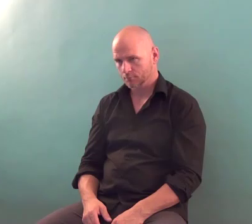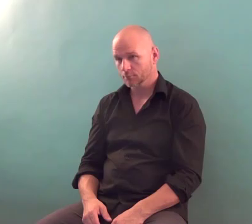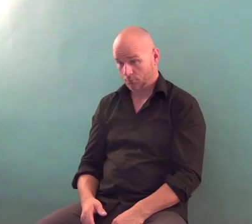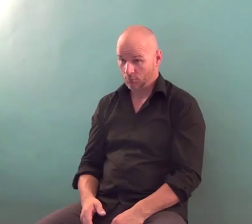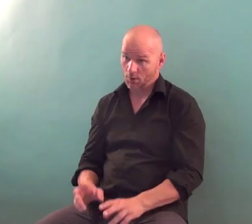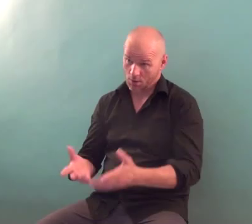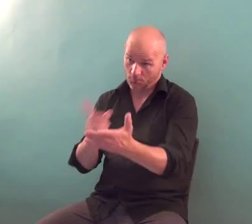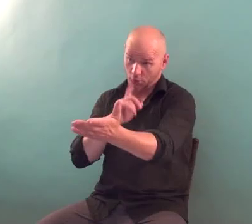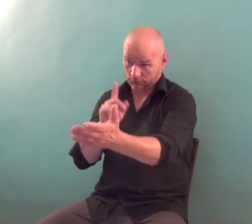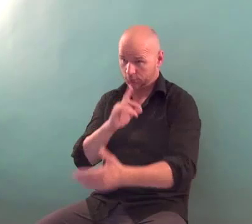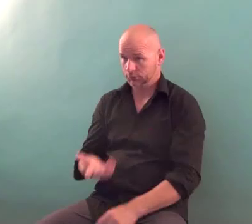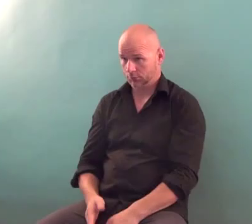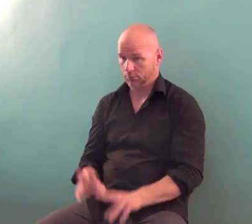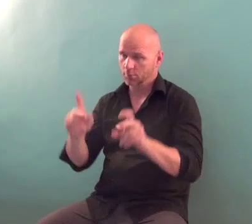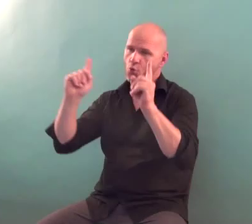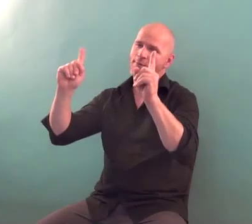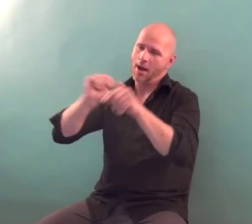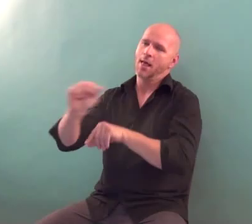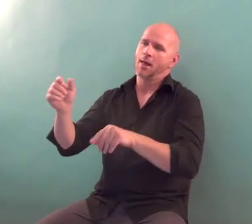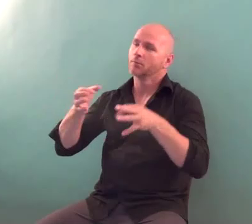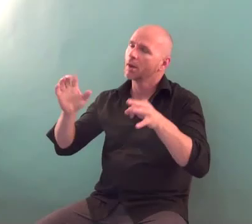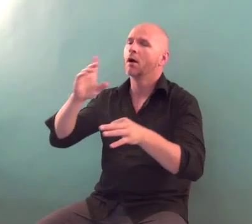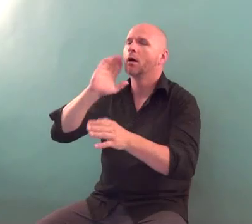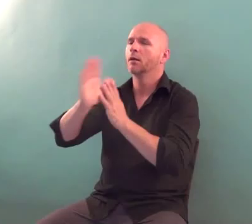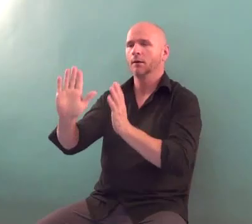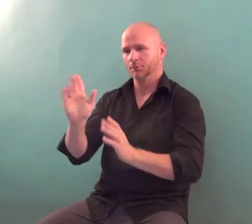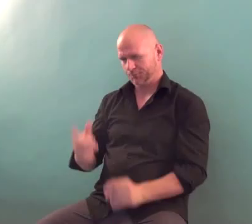Właśnie, to jest znak dla samochodów "uwaga na przejeżdżające pociągi".